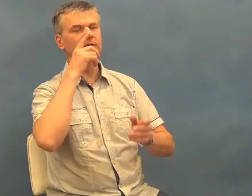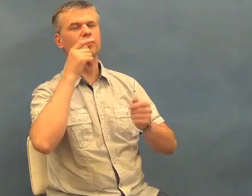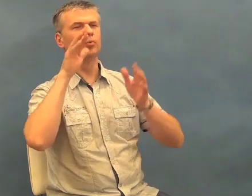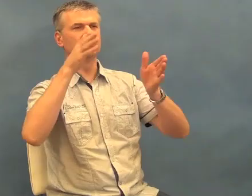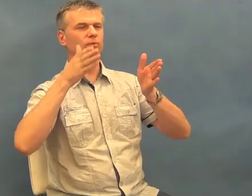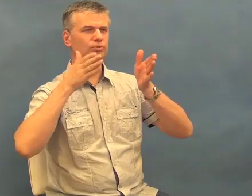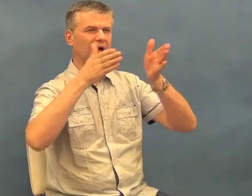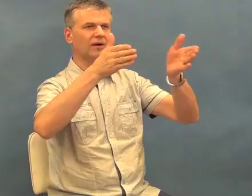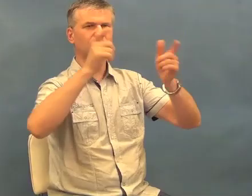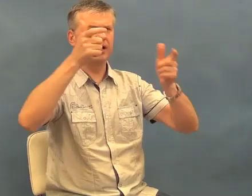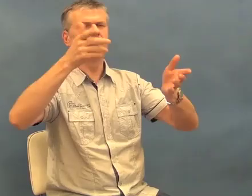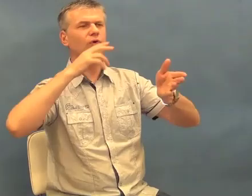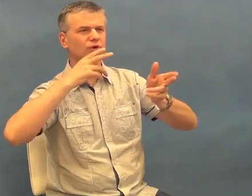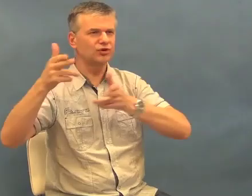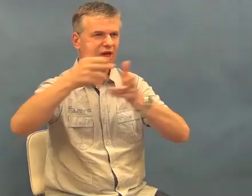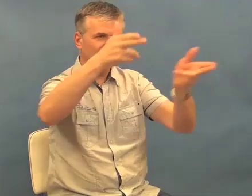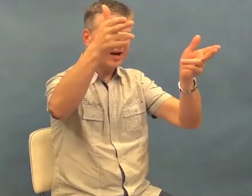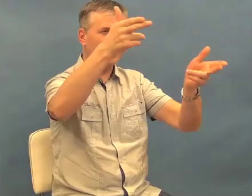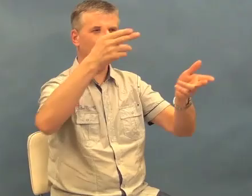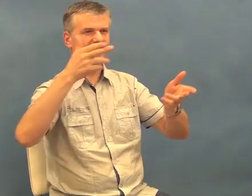Ulica, park, woda, rzeka...